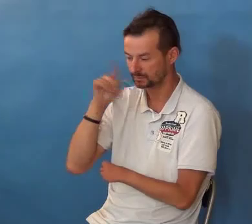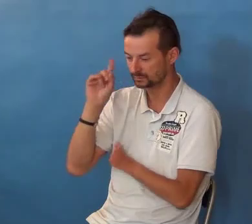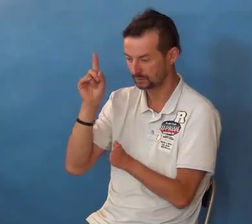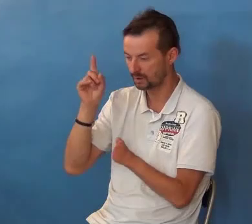Uwaga.